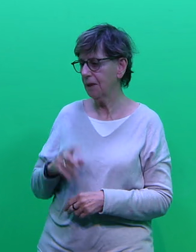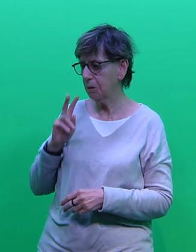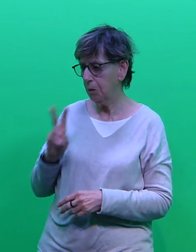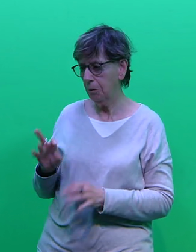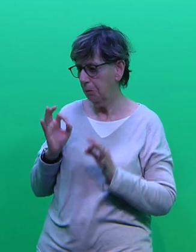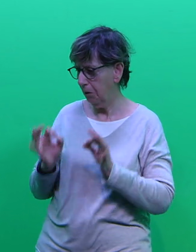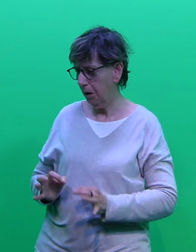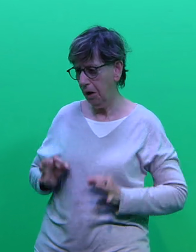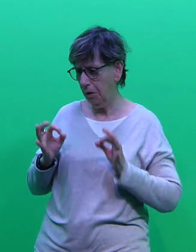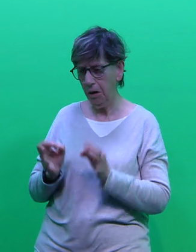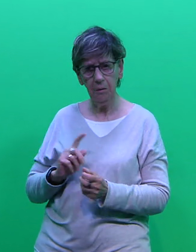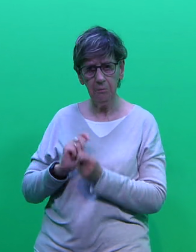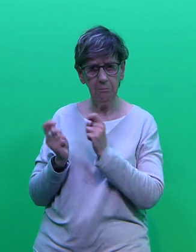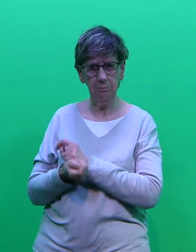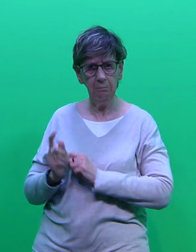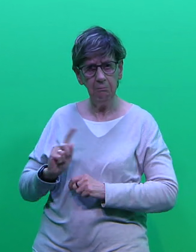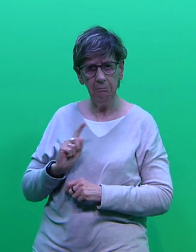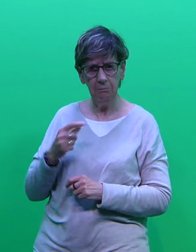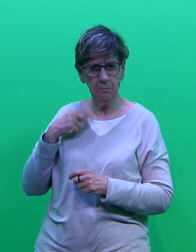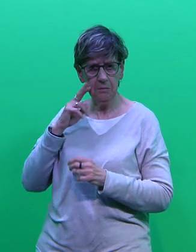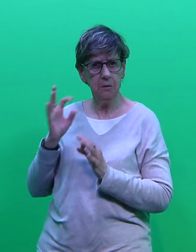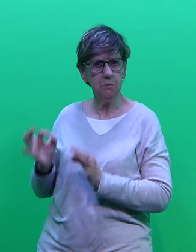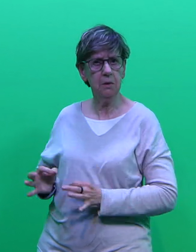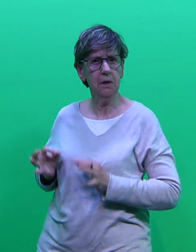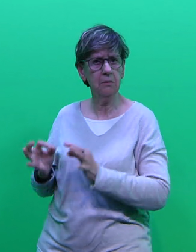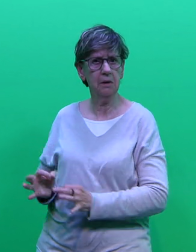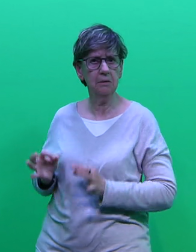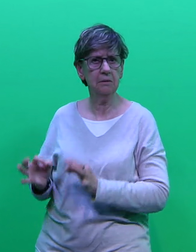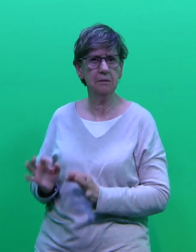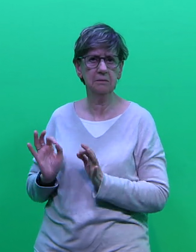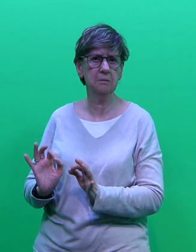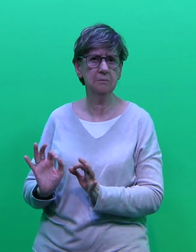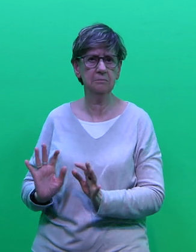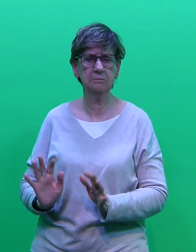El veig com sempre, no ha canviat res, ha estat igual que sempre i ja està.